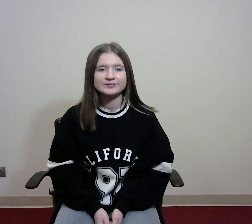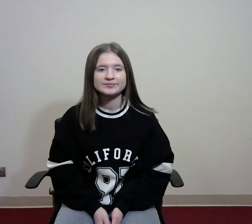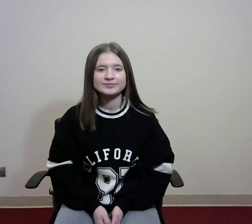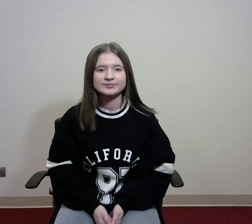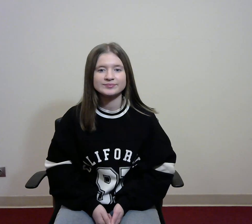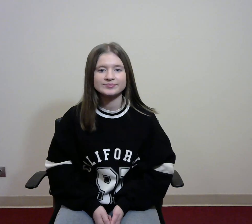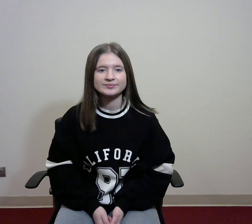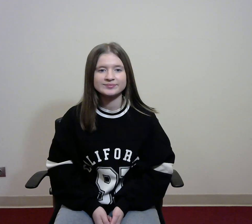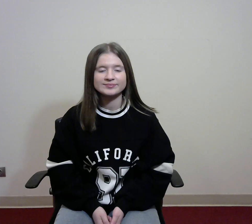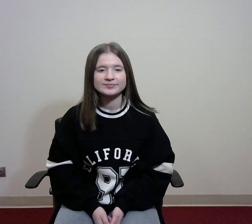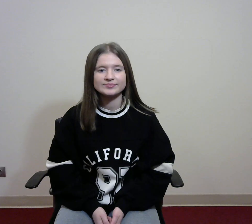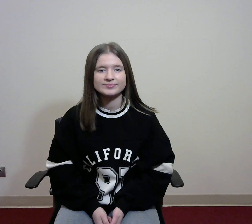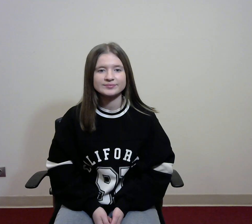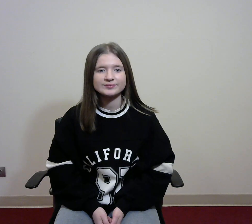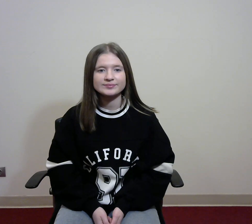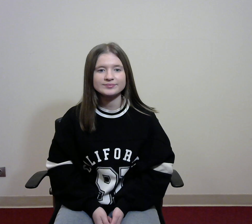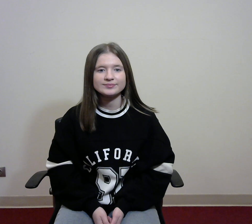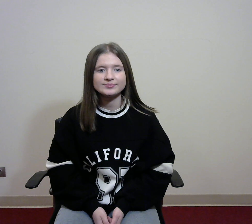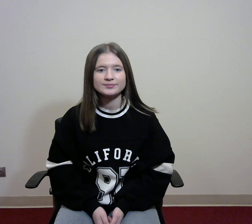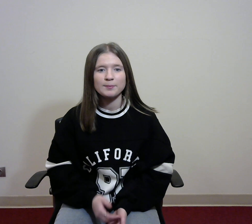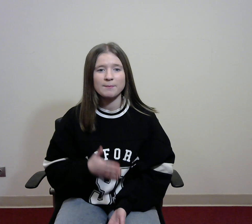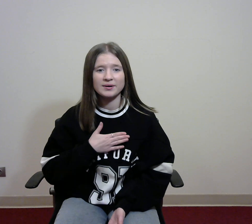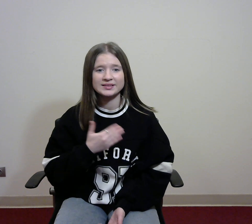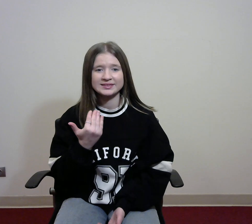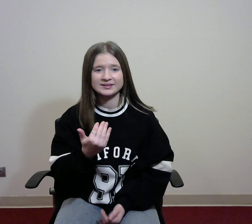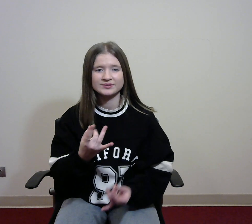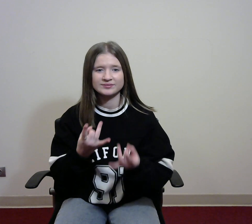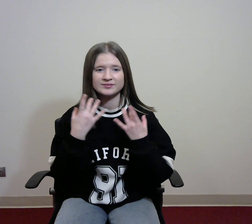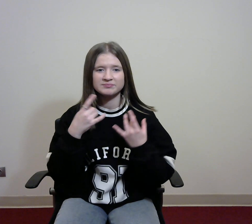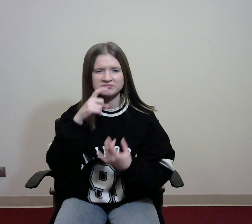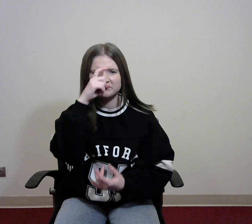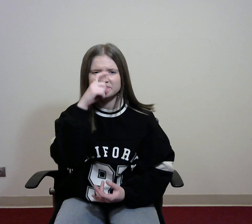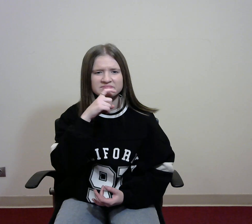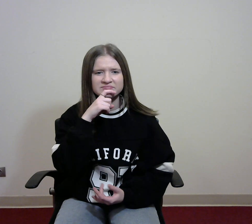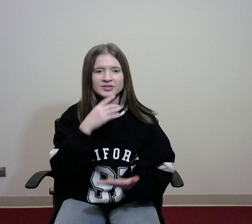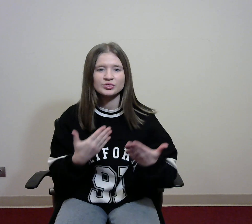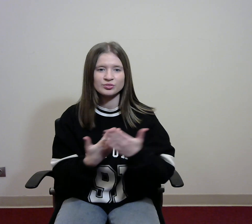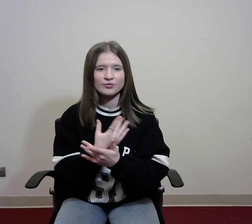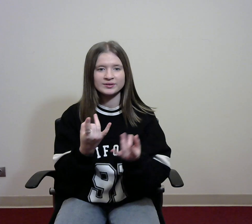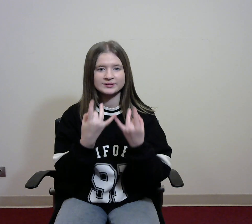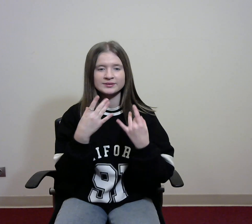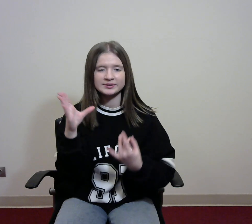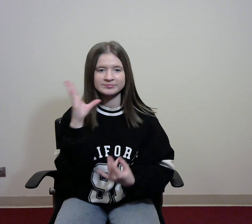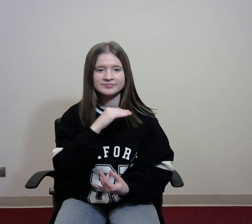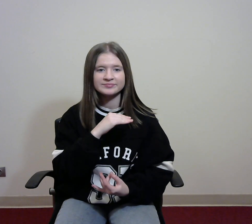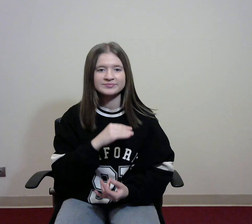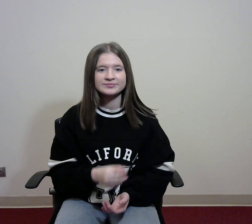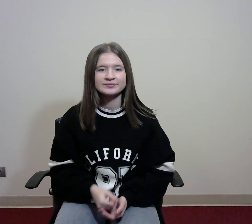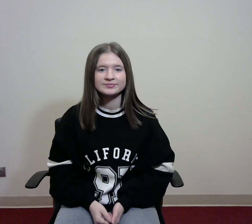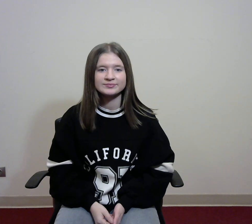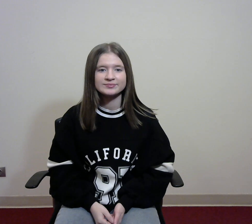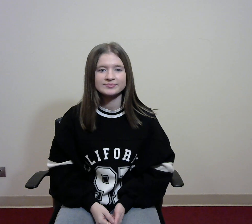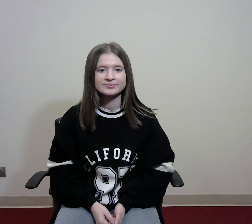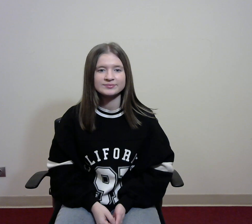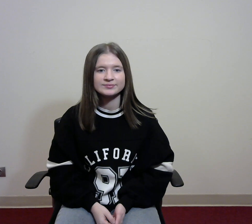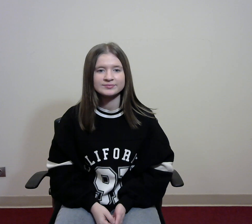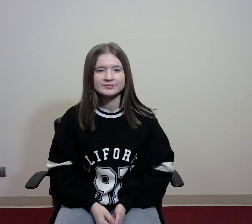Mən sizin dediklərinizi başa düşmədim, yenidən izah edə bilərsinizmi?